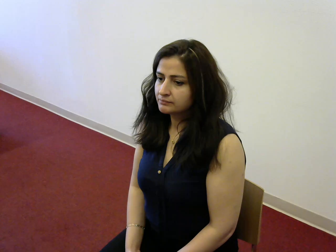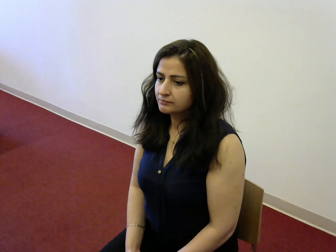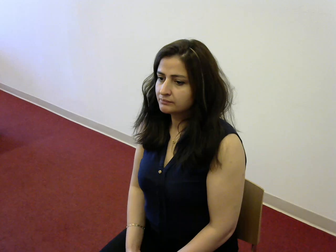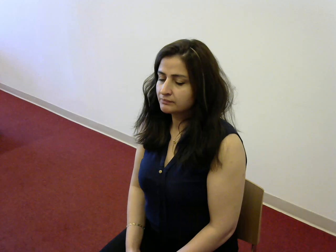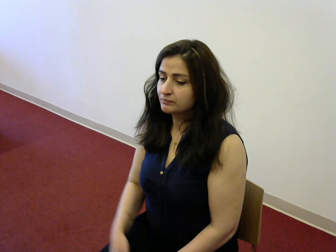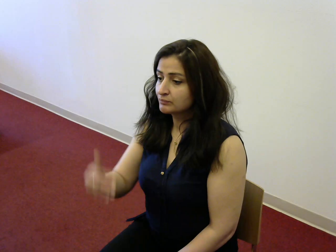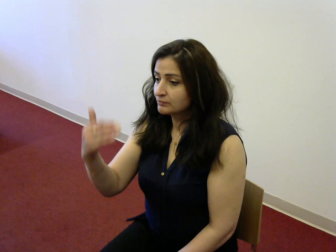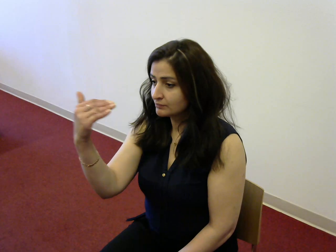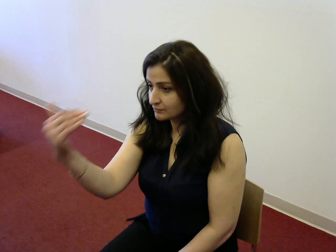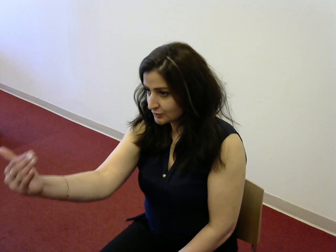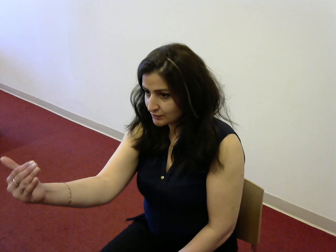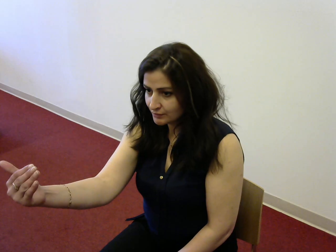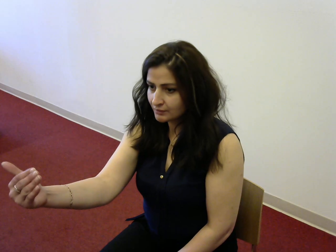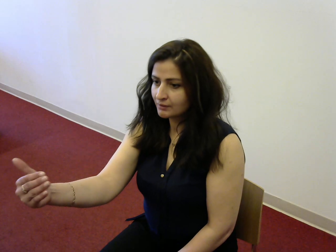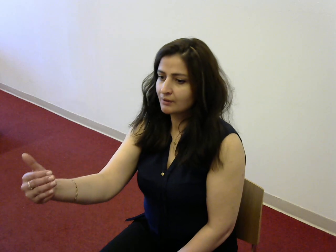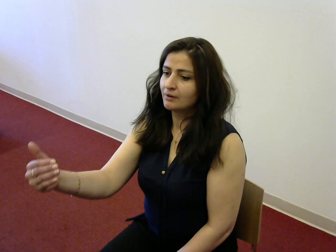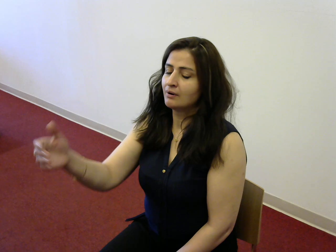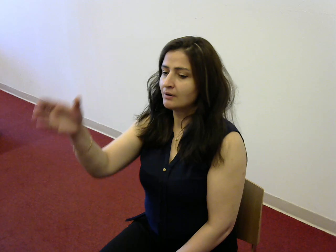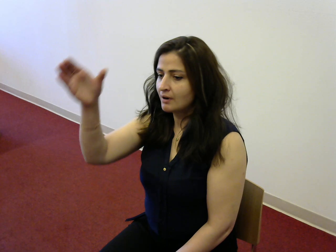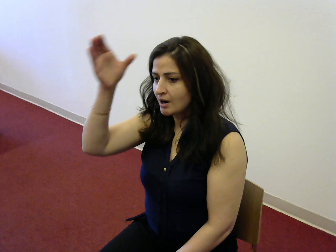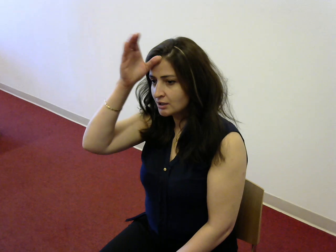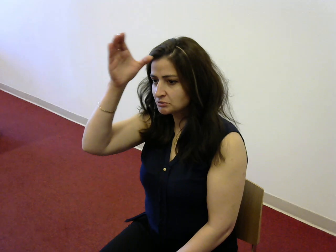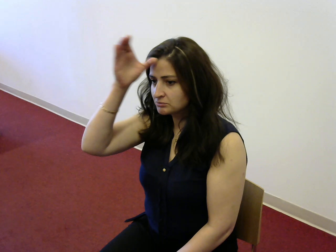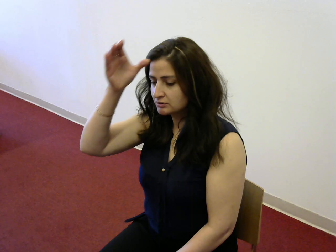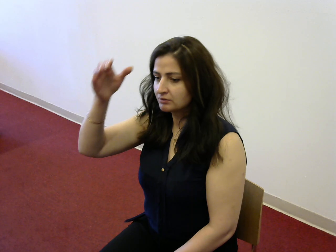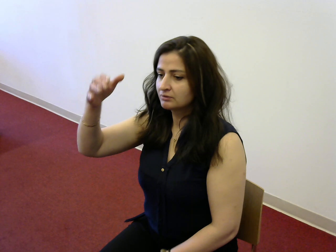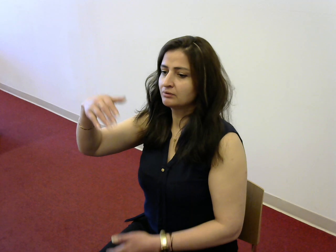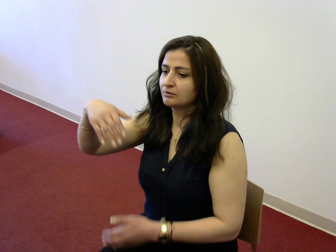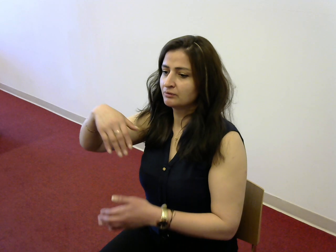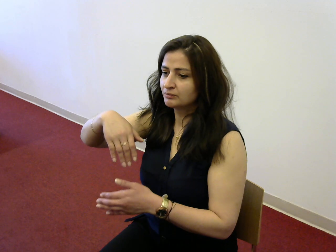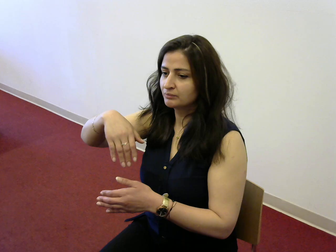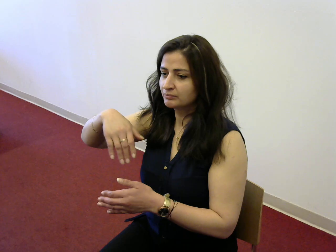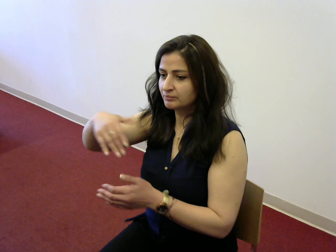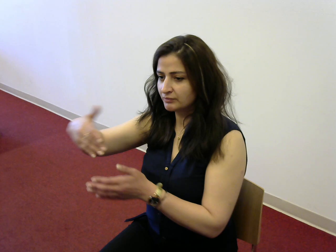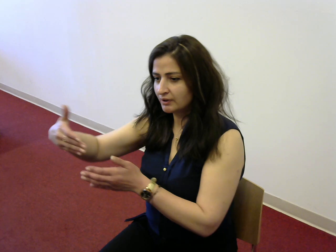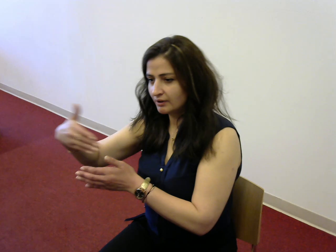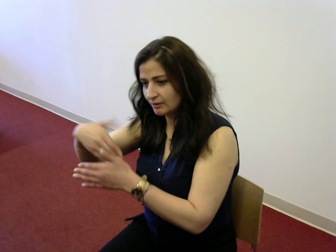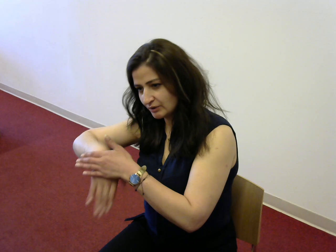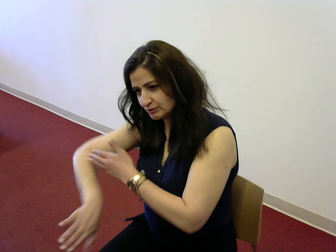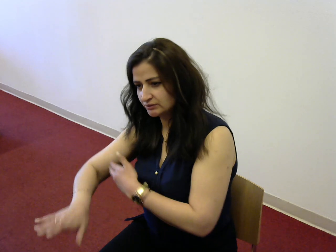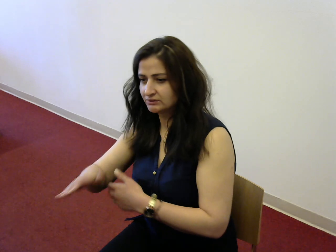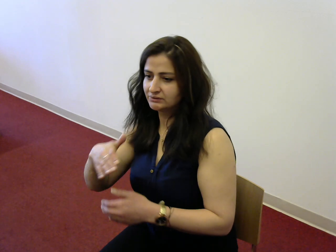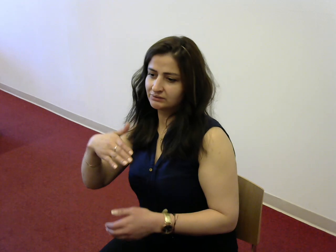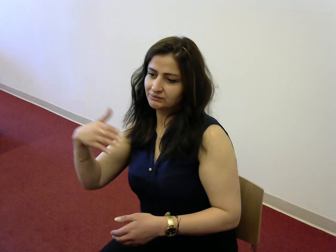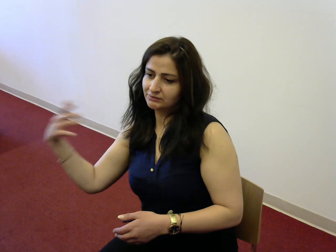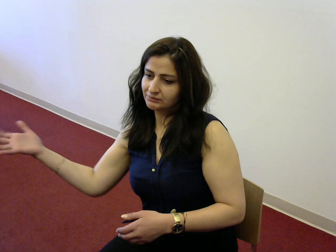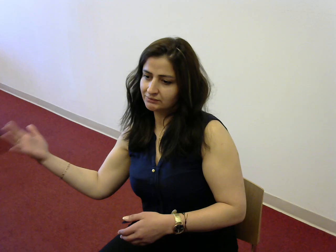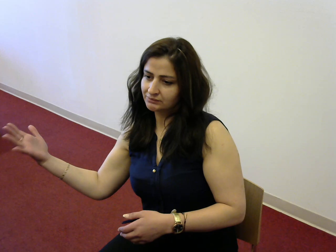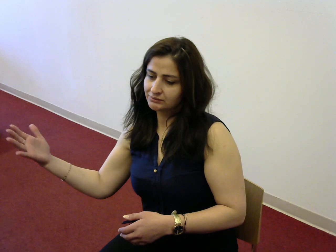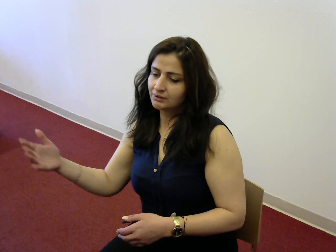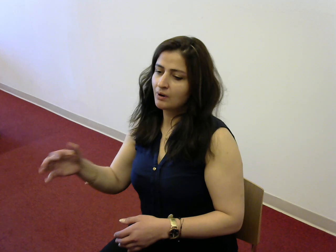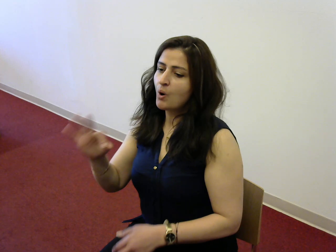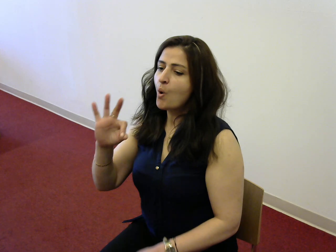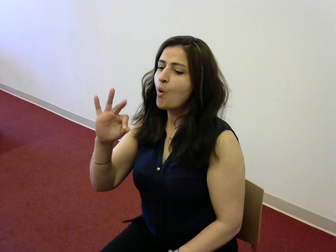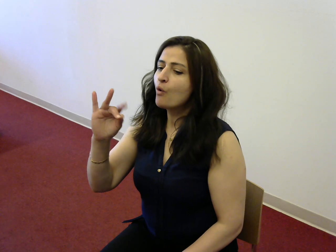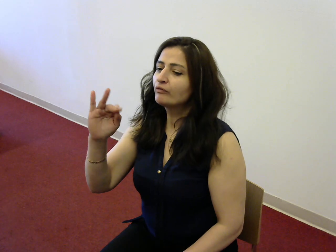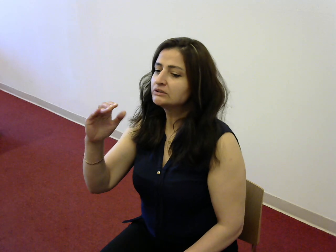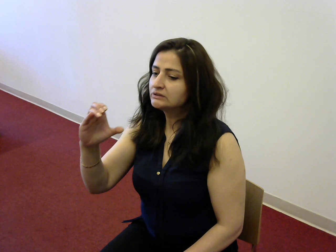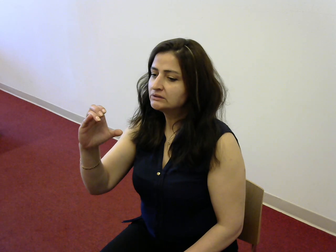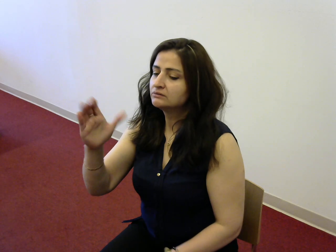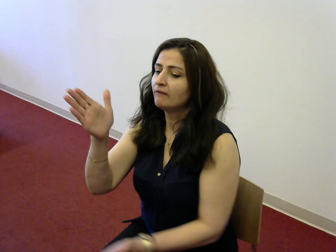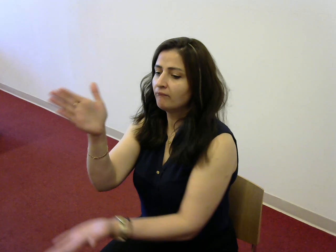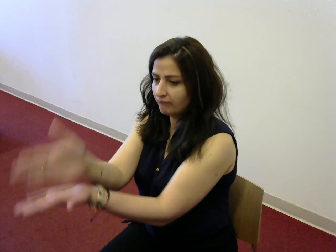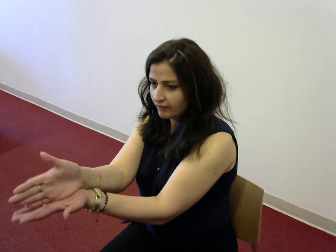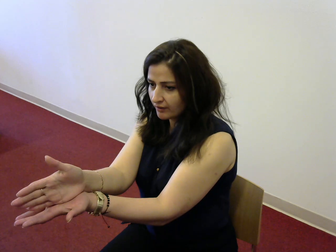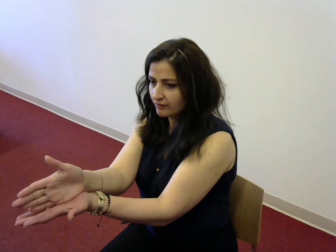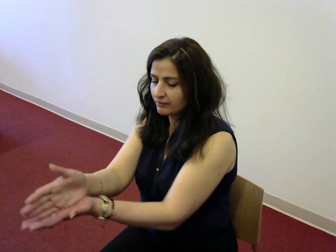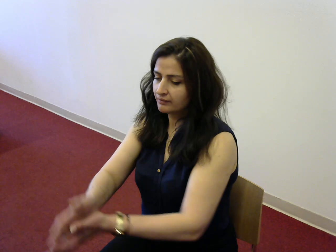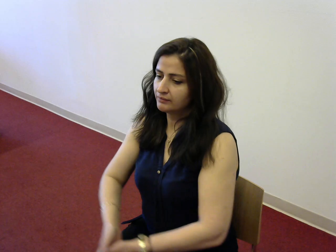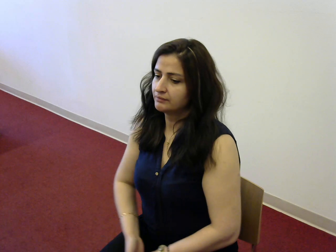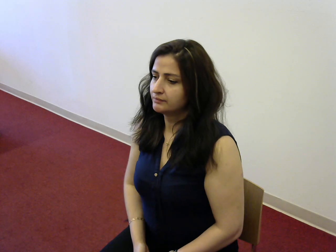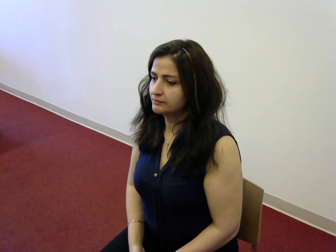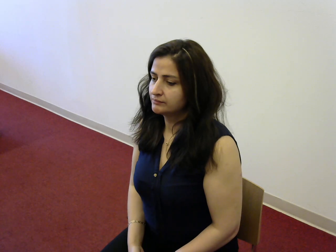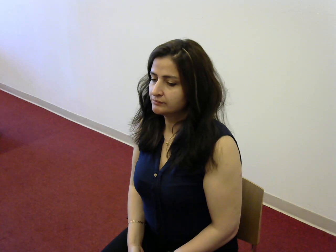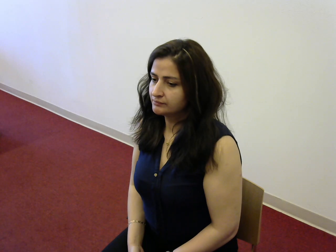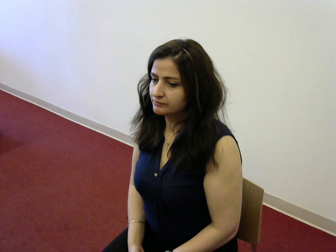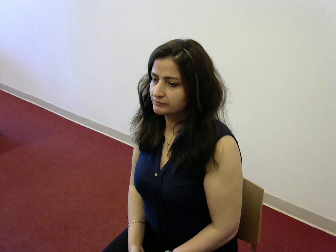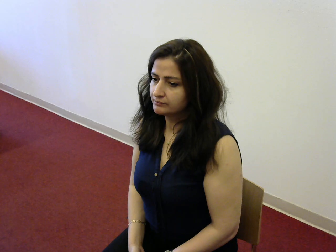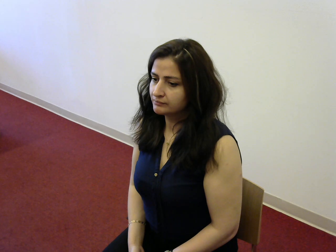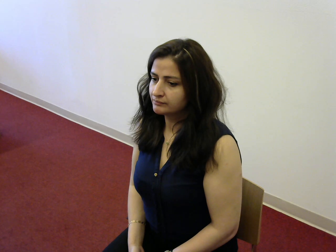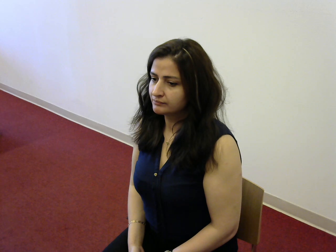Sizin Elmlər Akademiyası tərəfdə ofisiniz varmı?